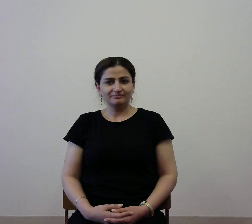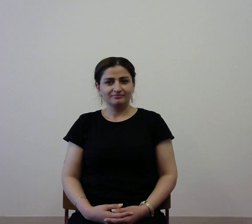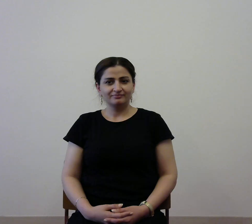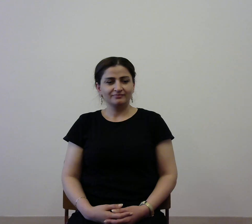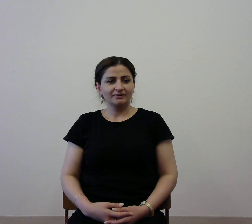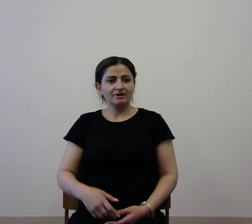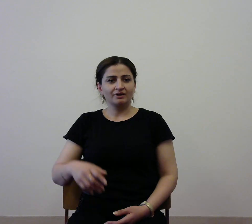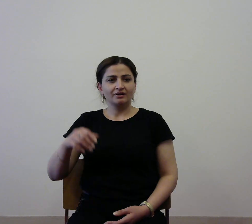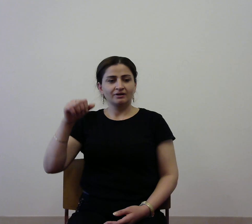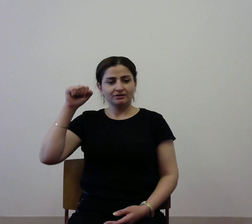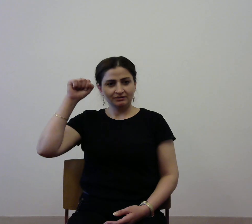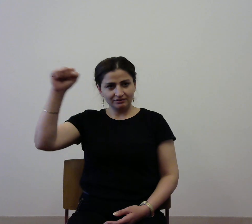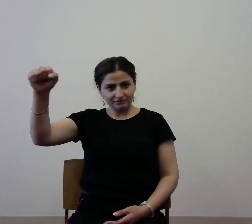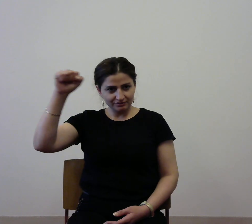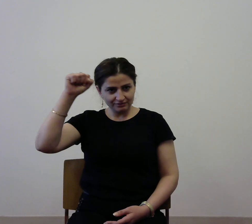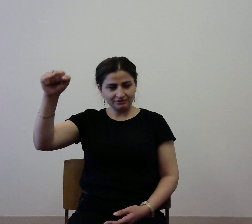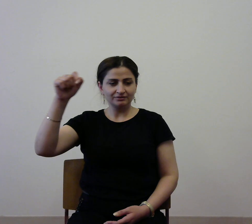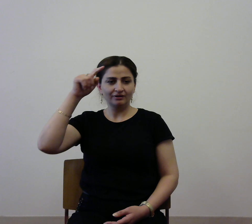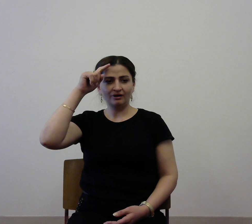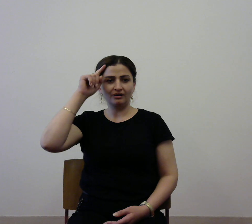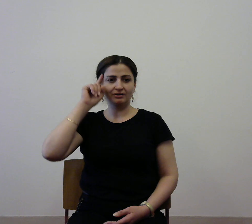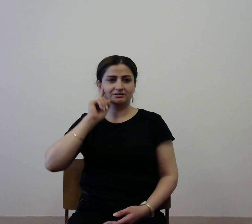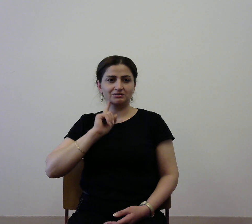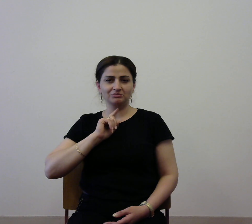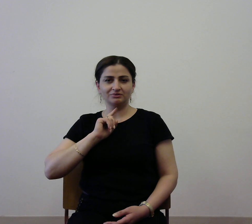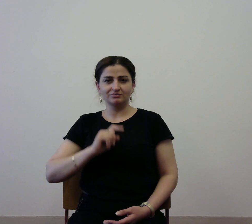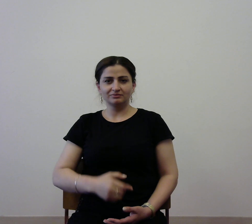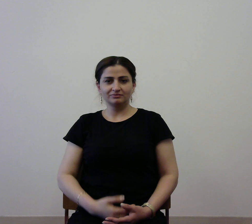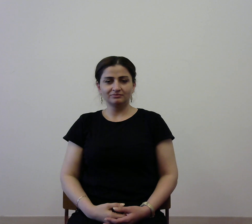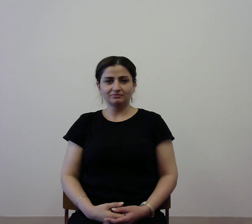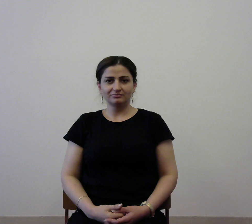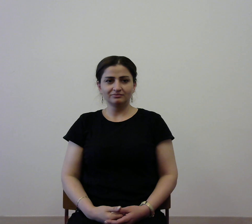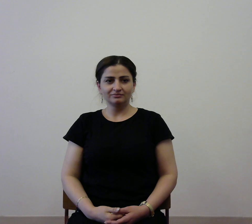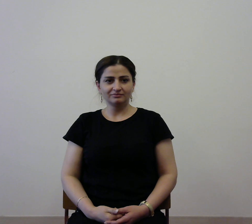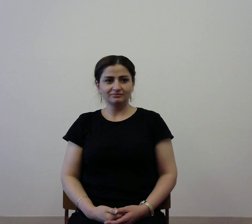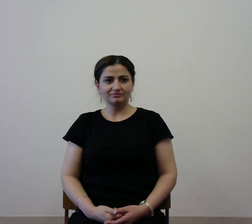Qarabağ Azərbaycandır!